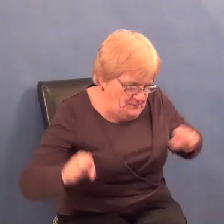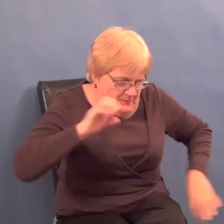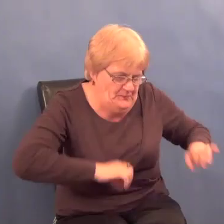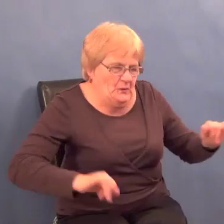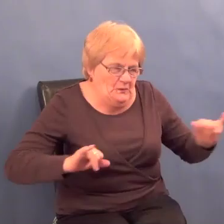Na wszelki wypadek.